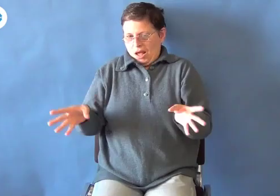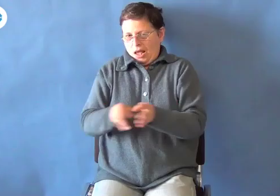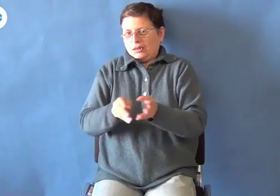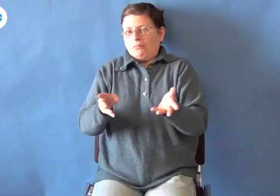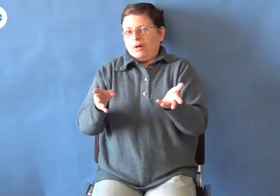Razem.